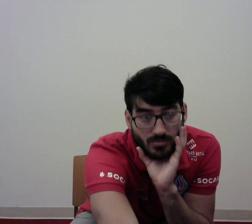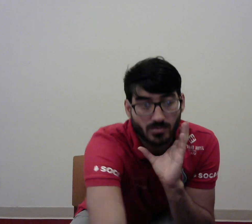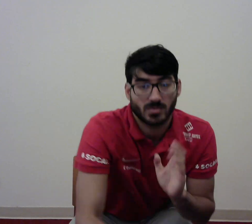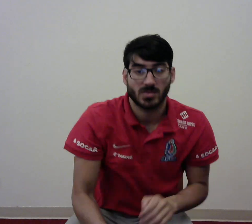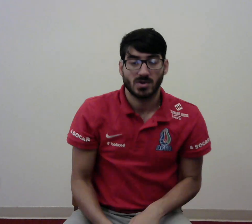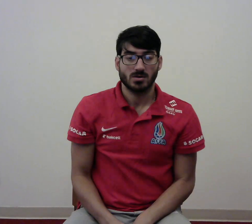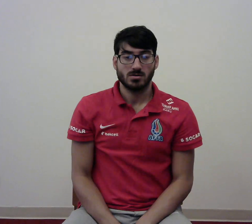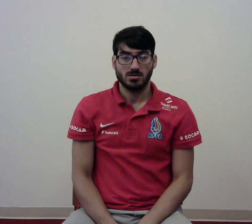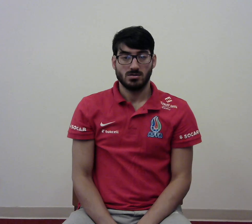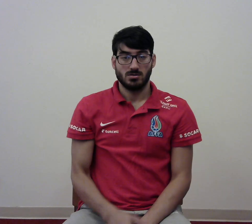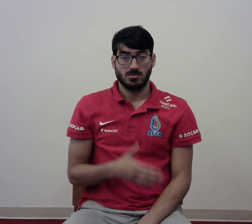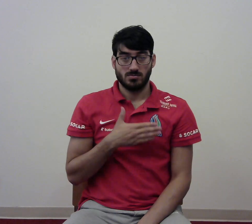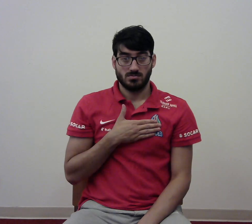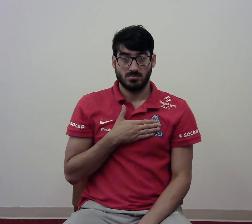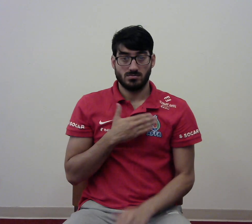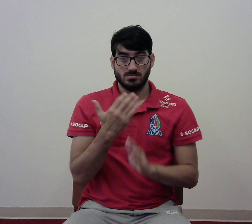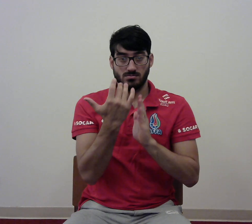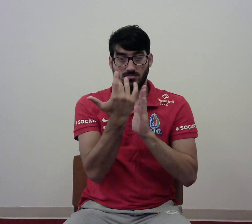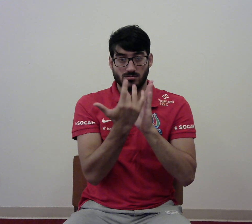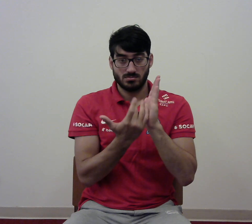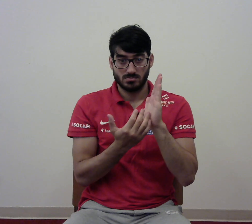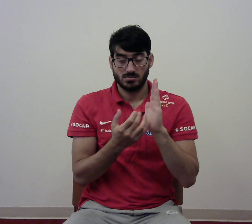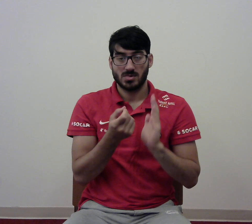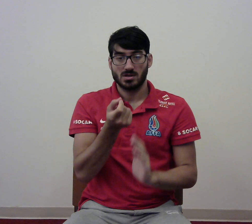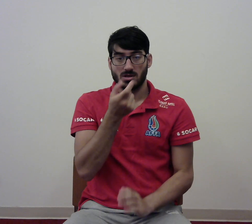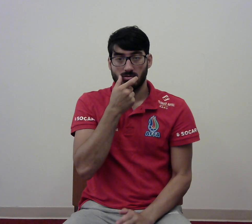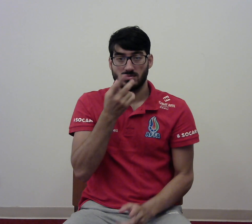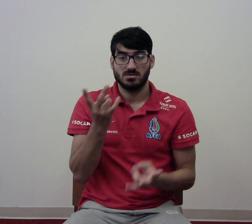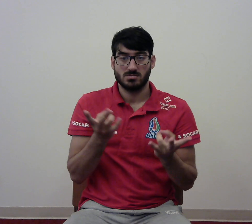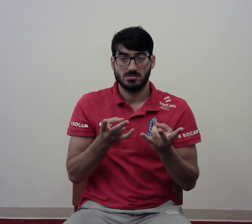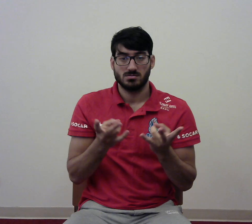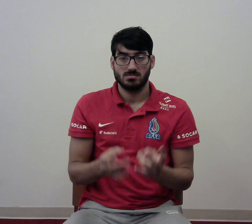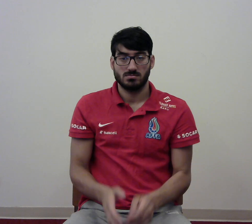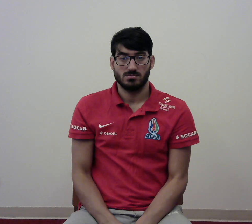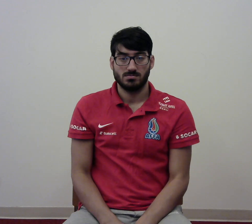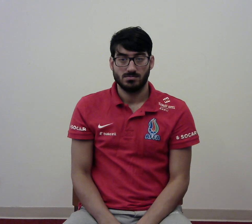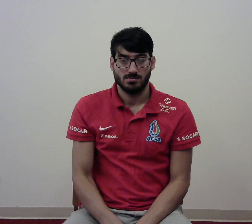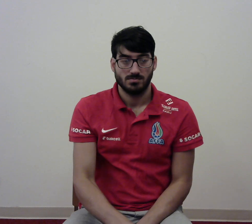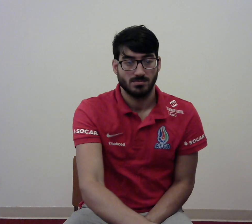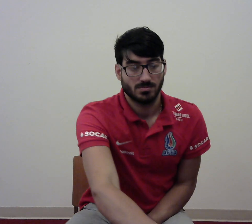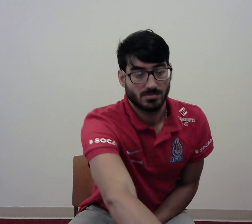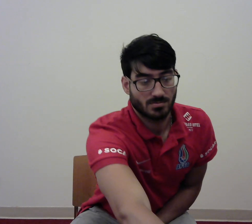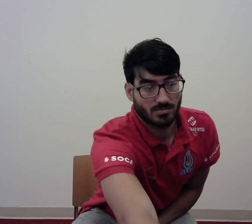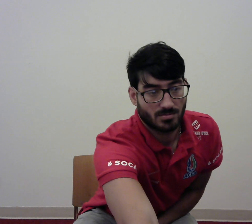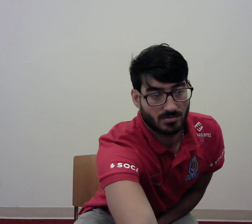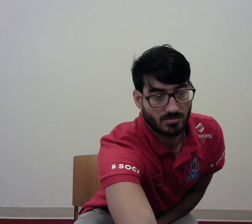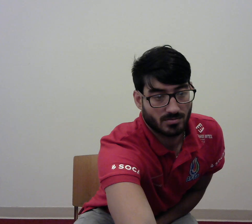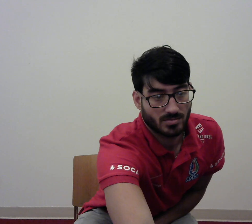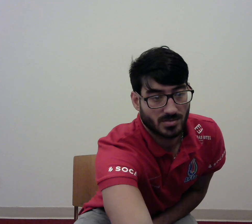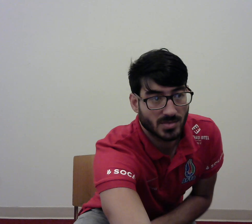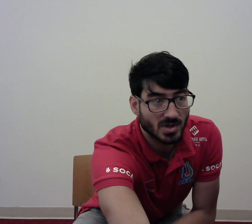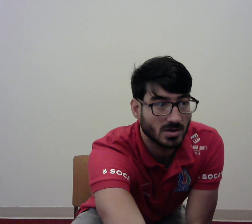Mənə siyahıdakı dərmanlar lazımdır